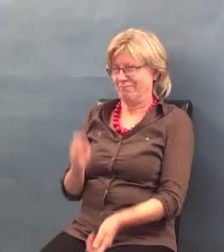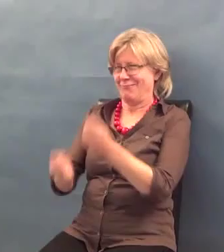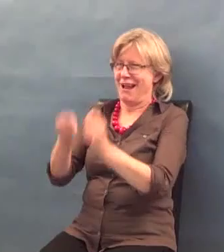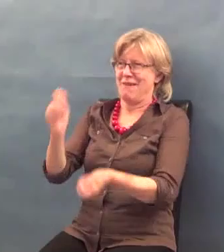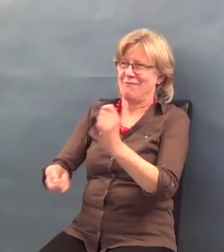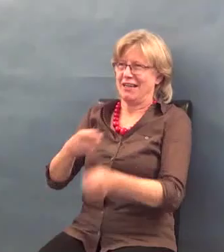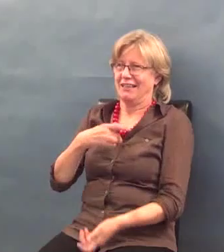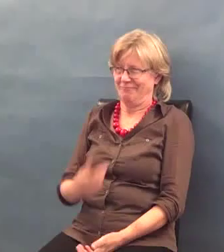Grał na cymbałkach.